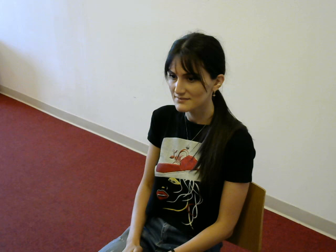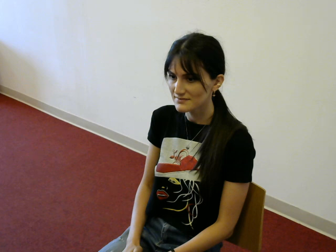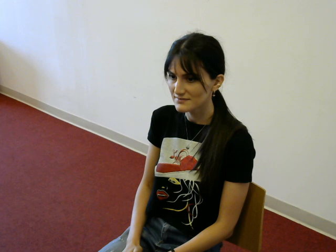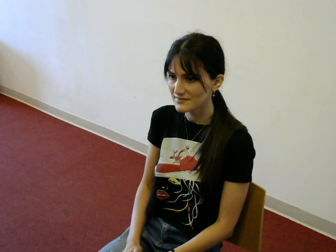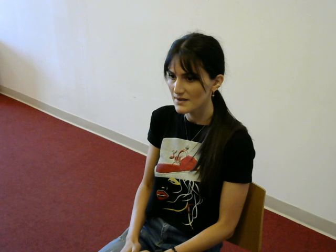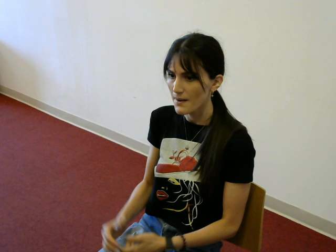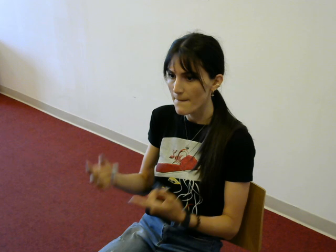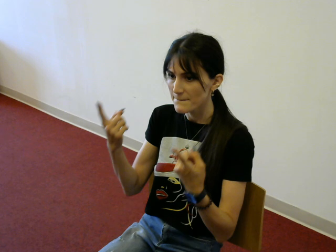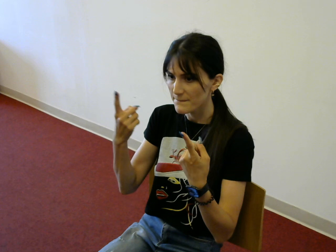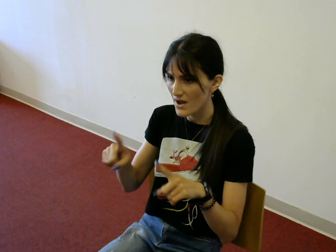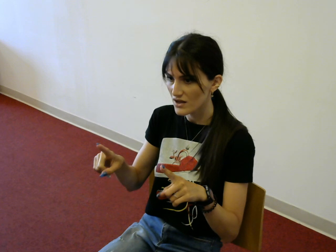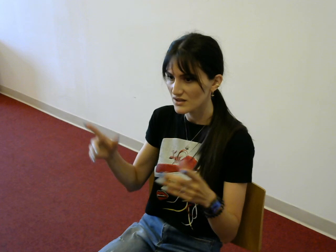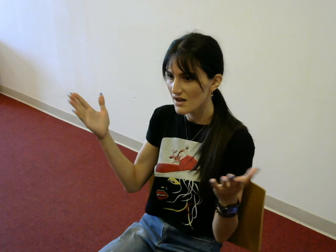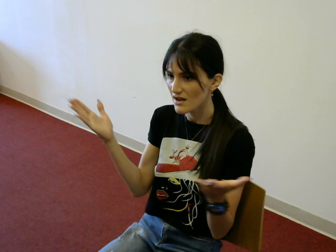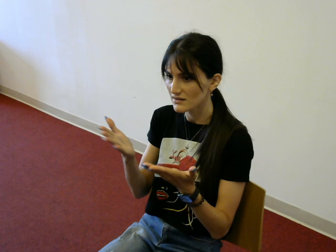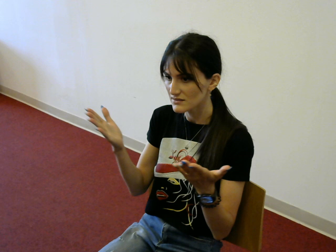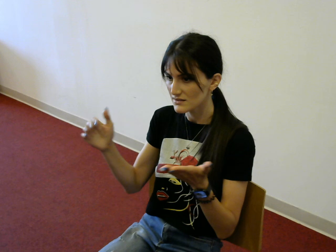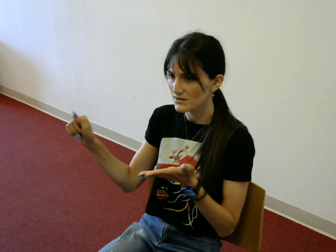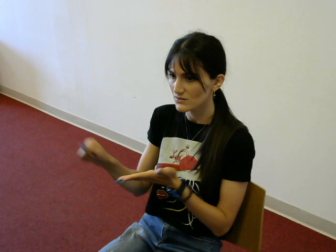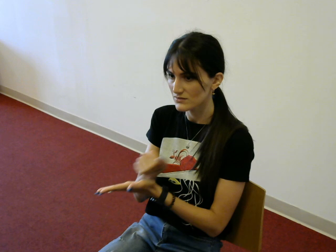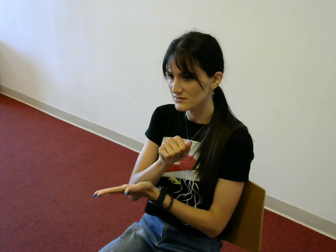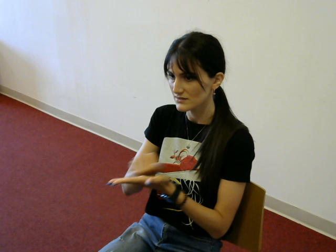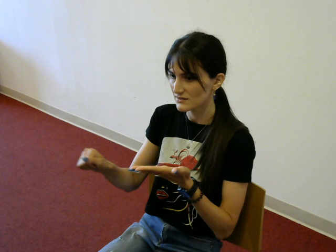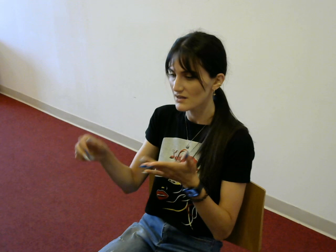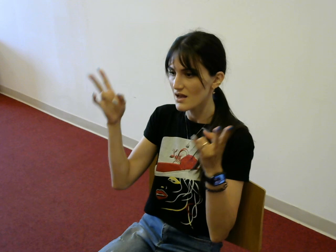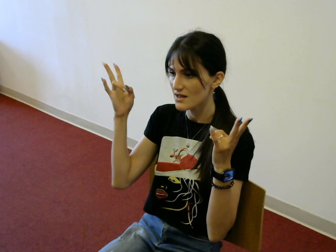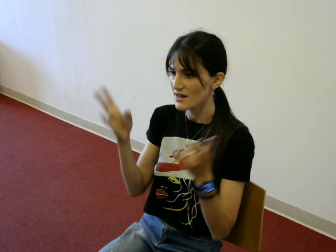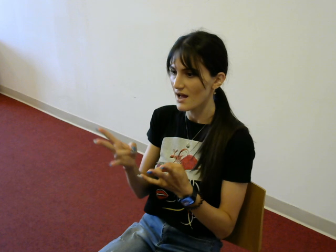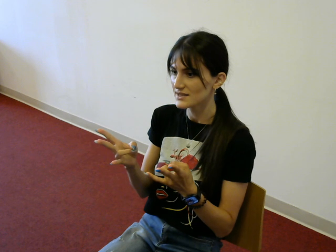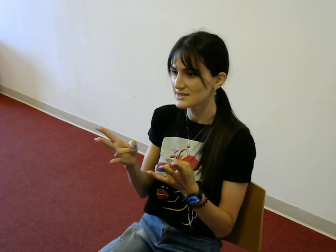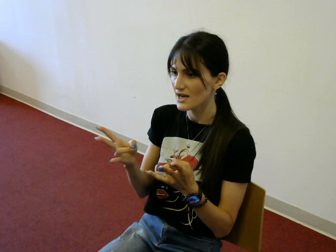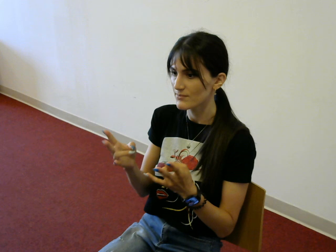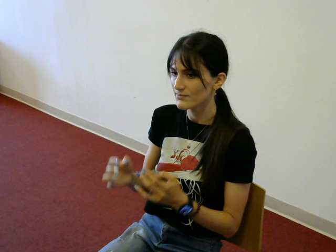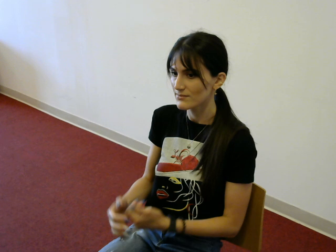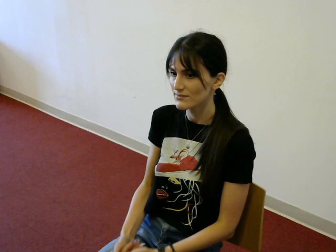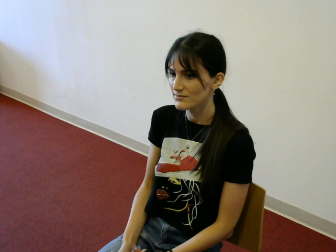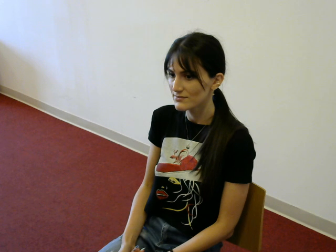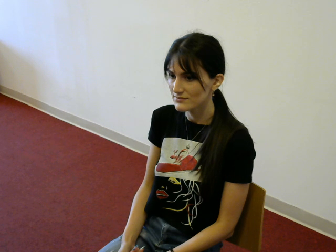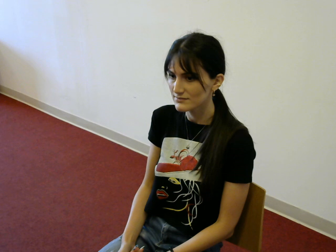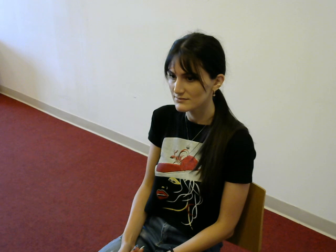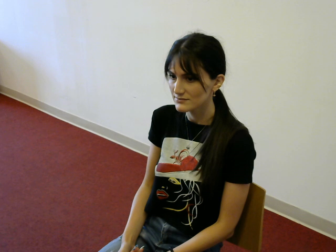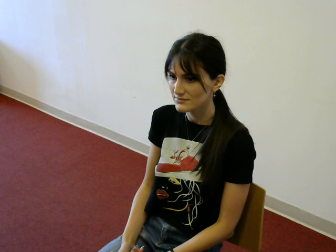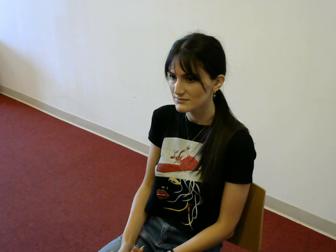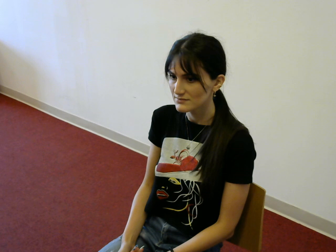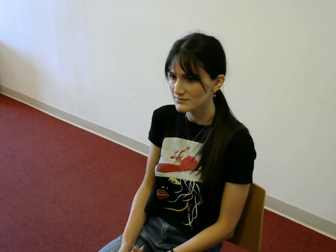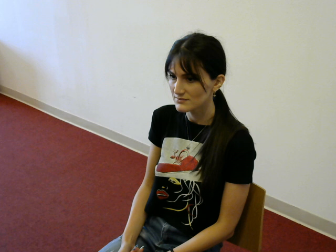Başqa hansı sənədlər lazımdır?